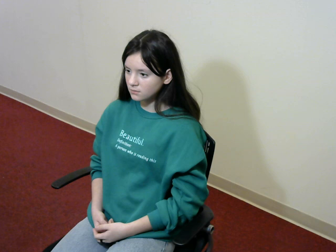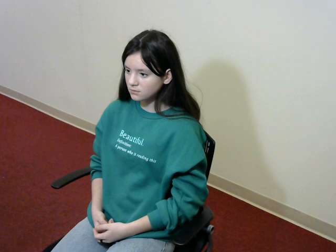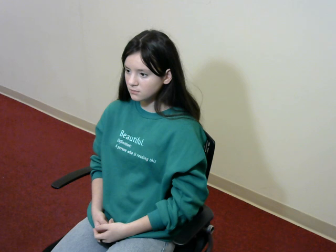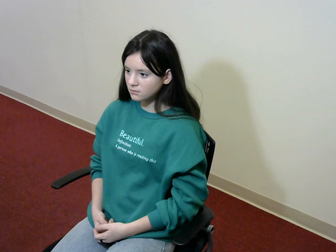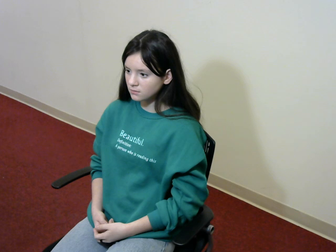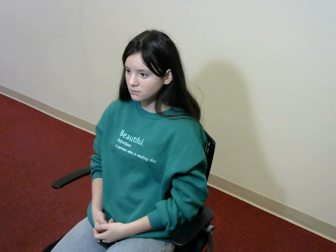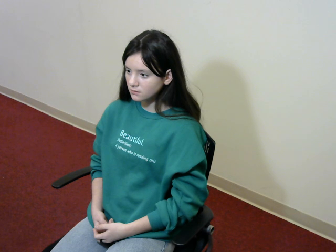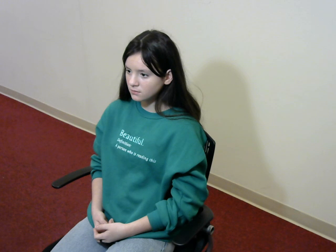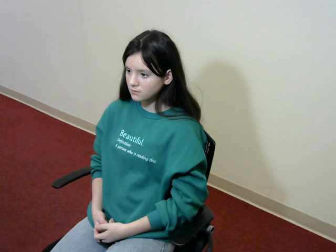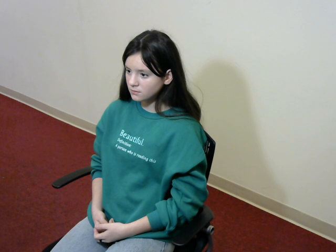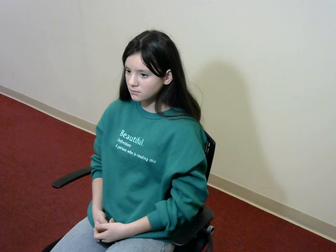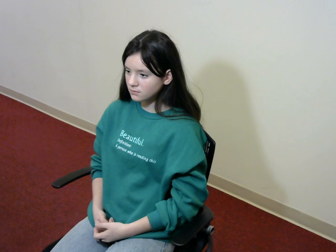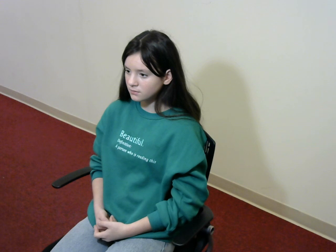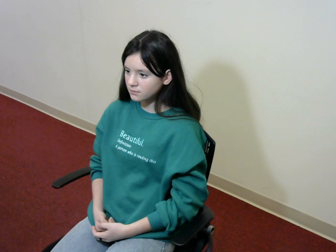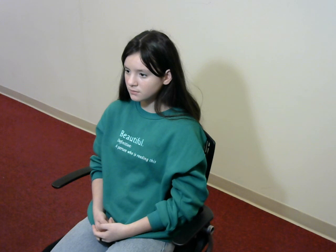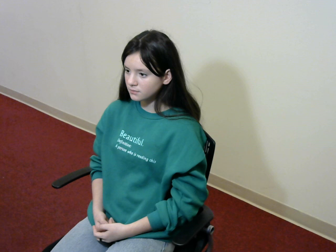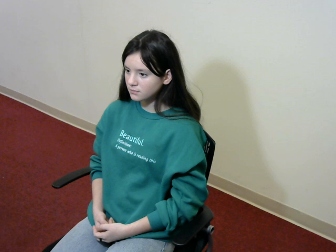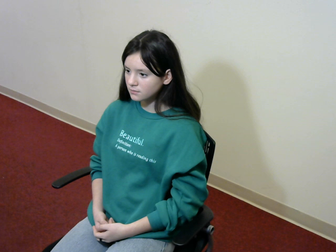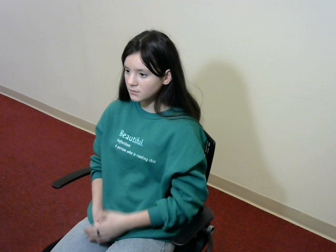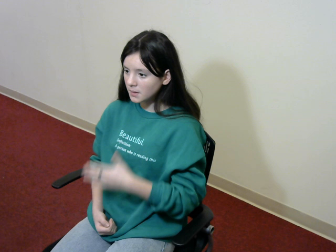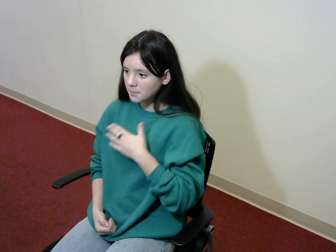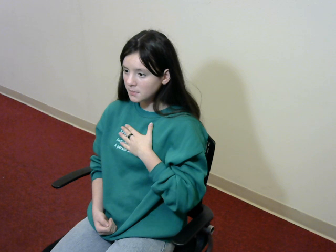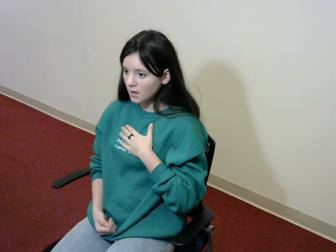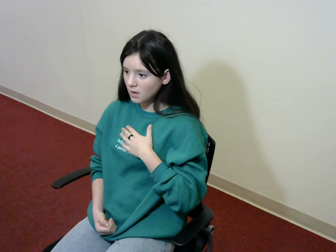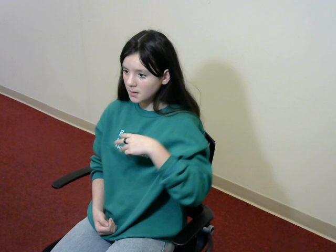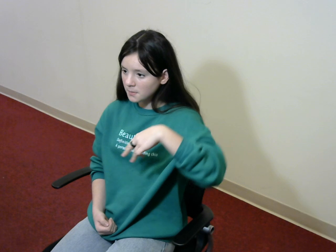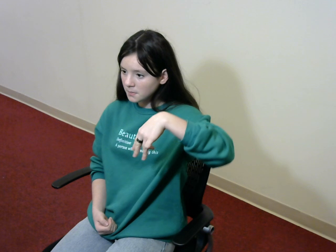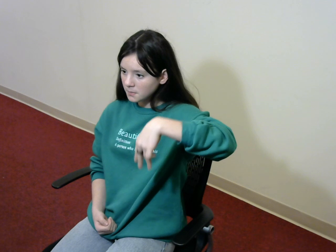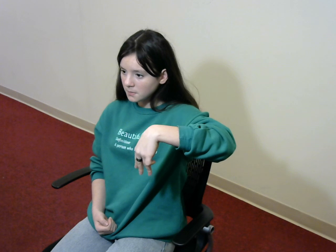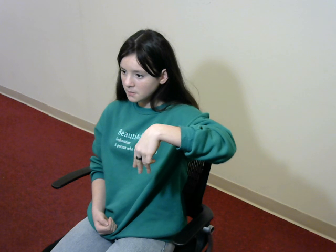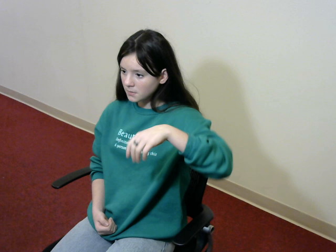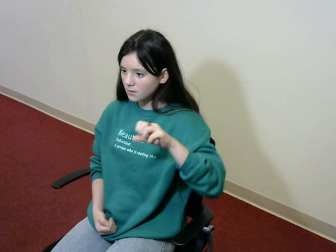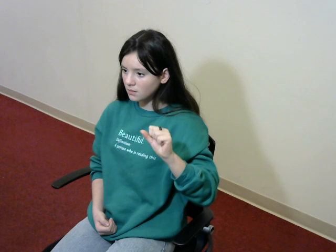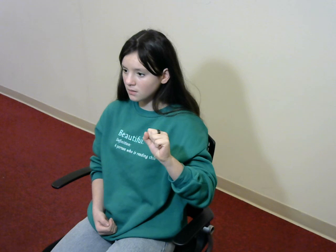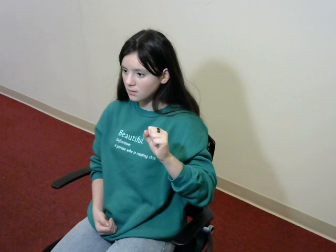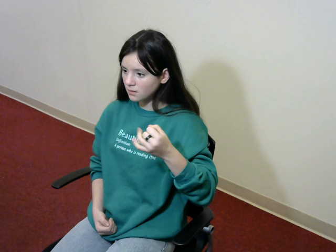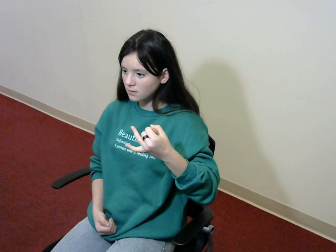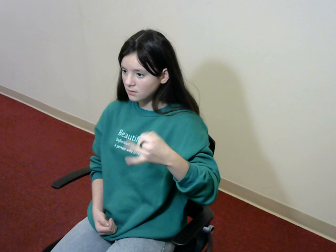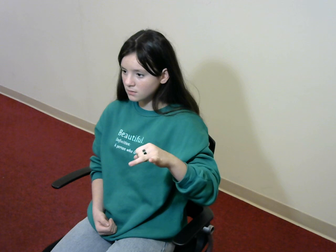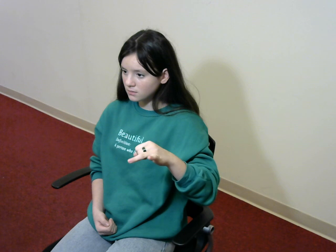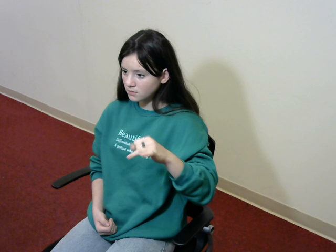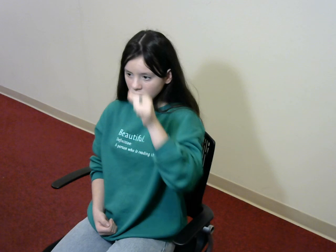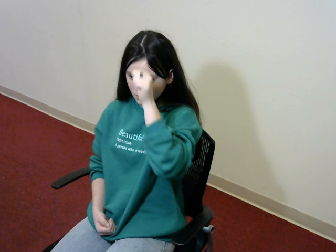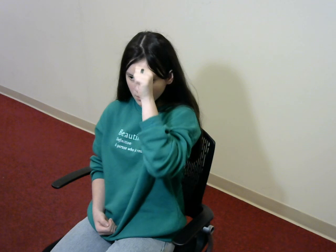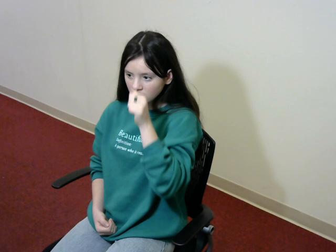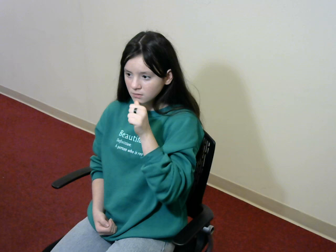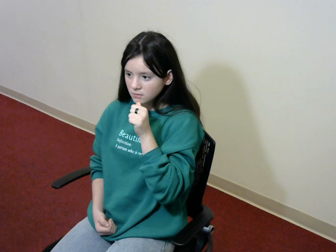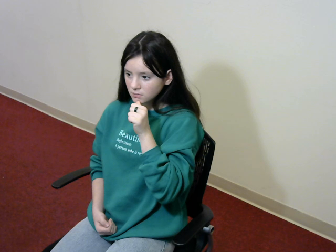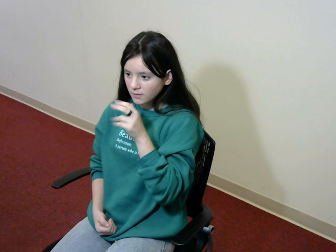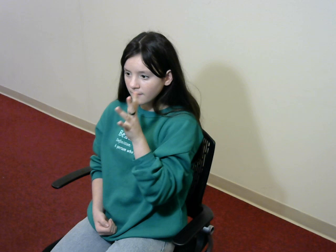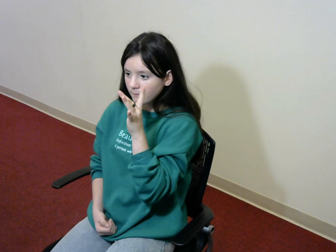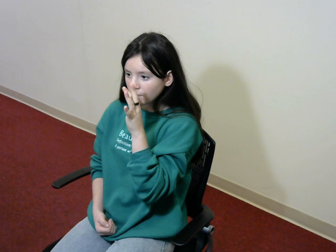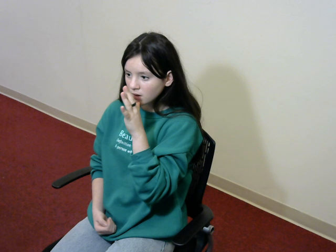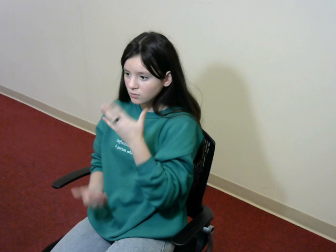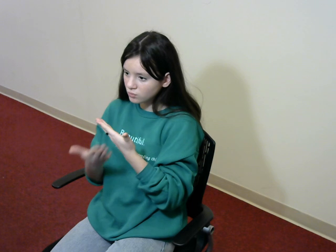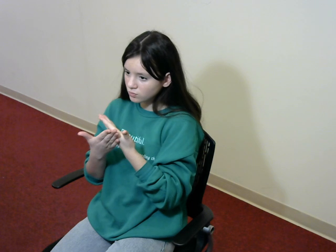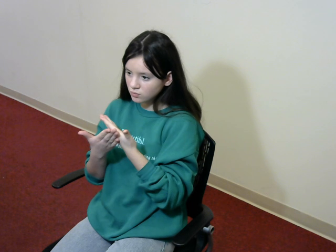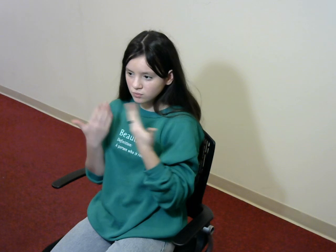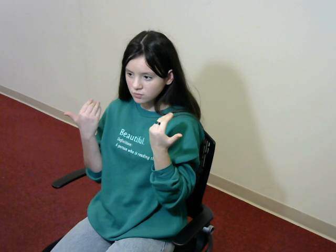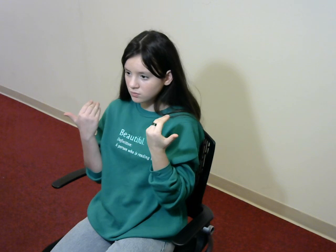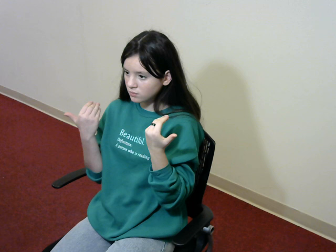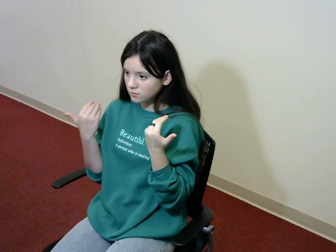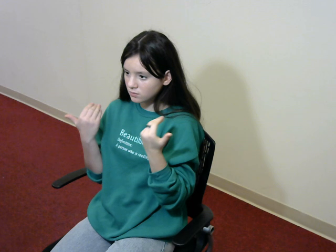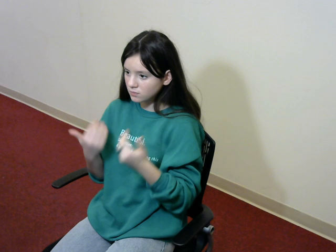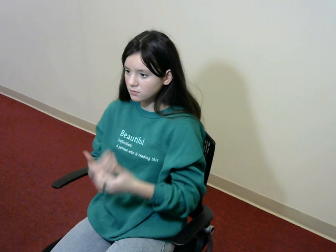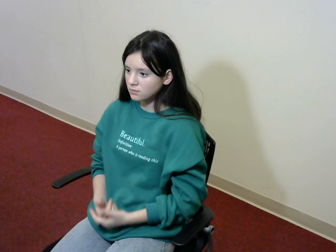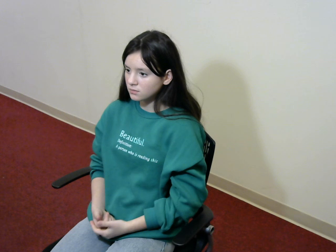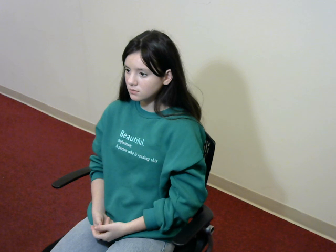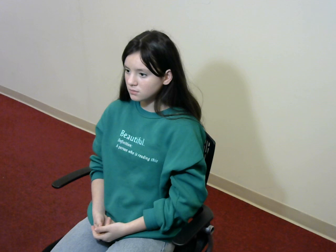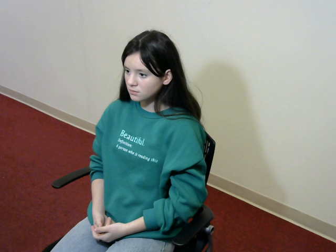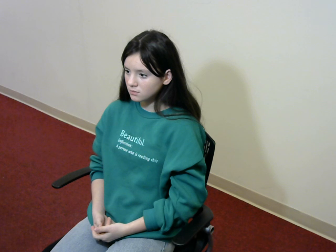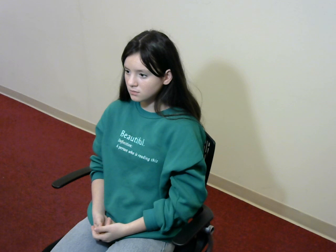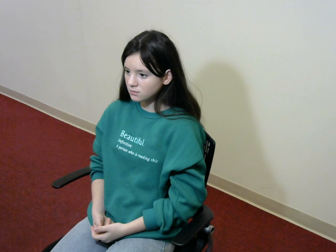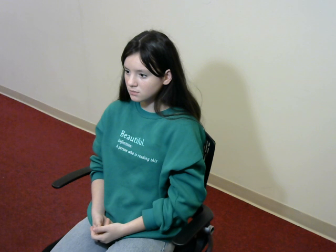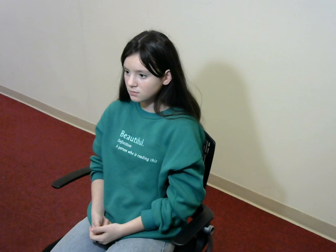Mənim may ayında vaxtım yoxdur